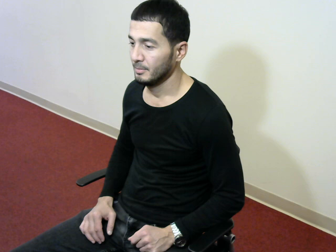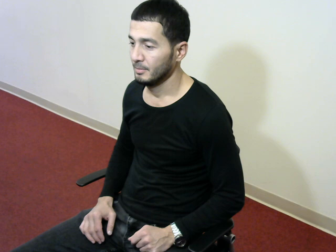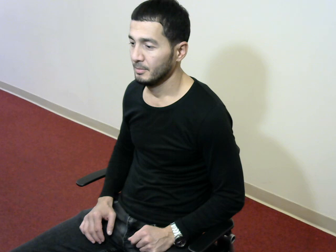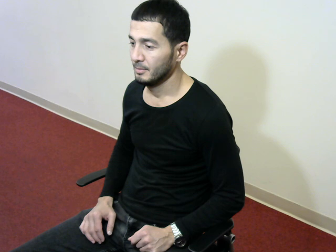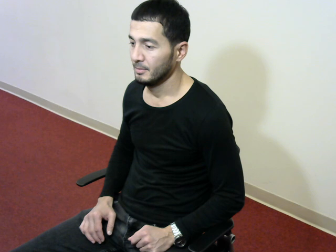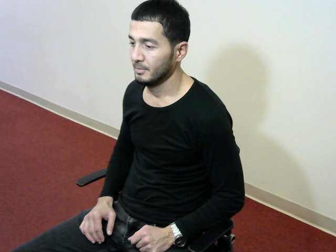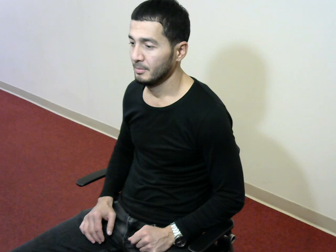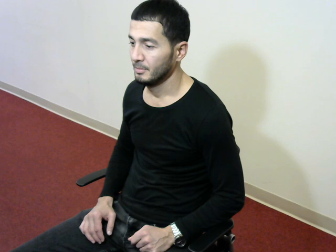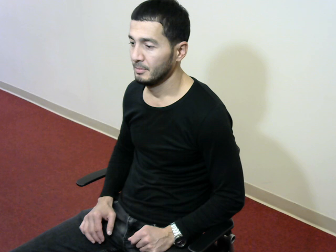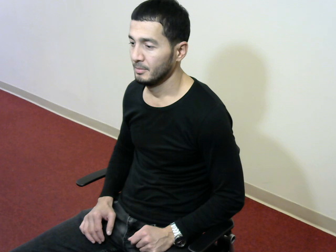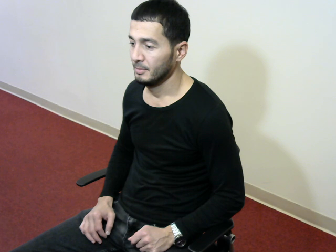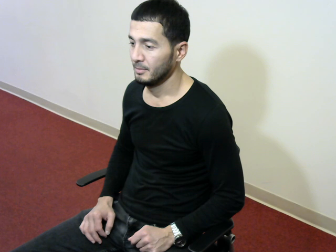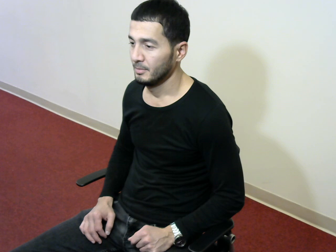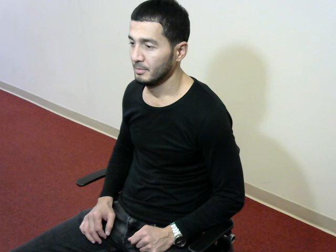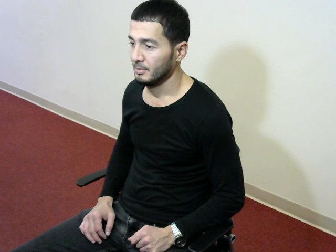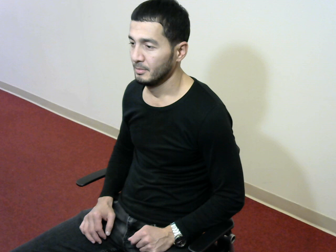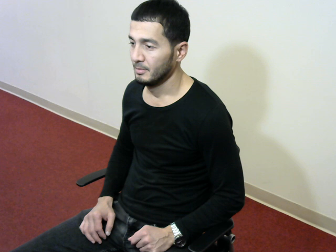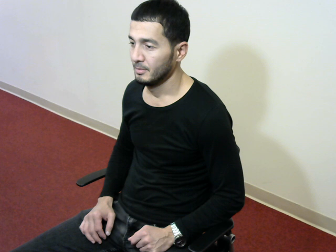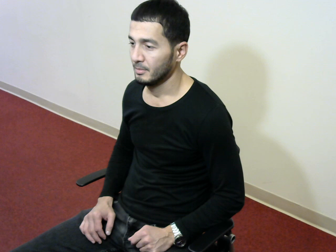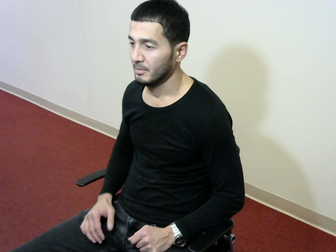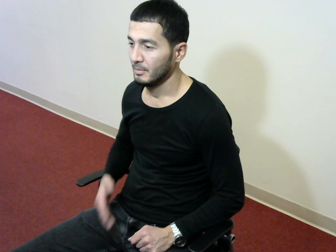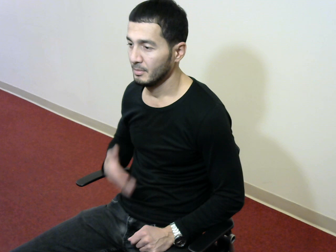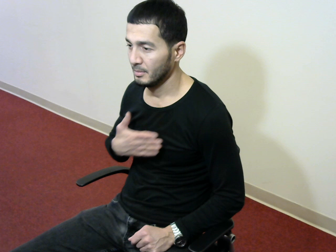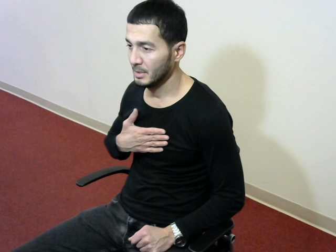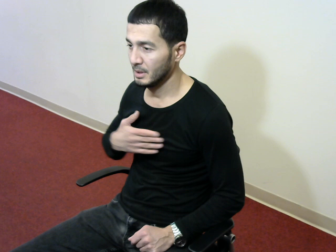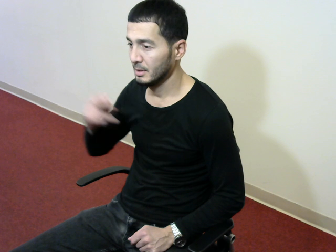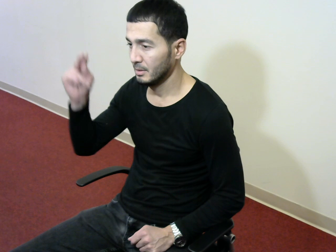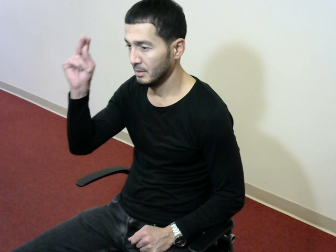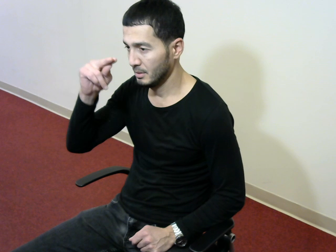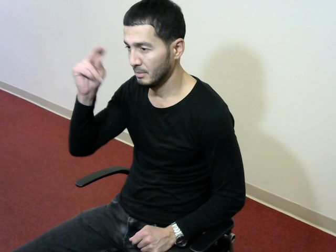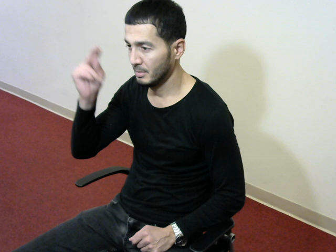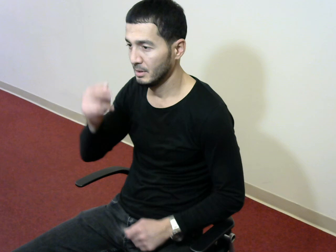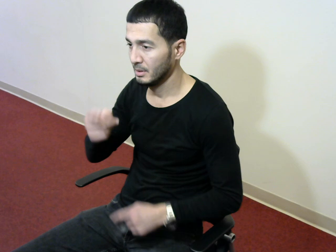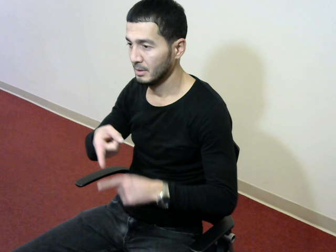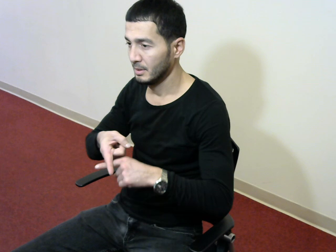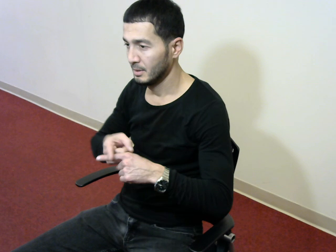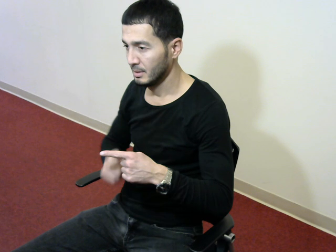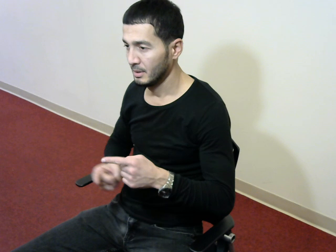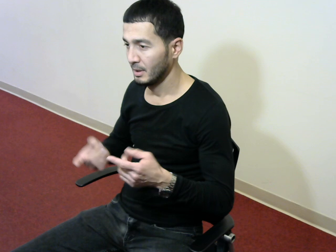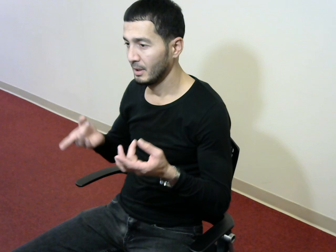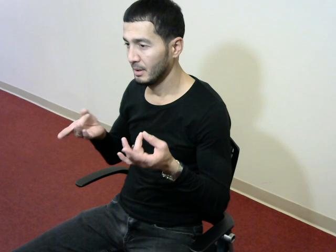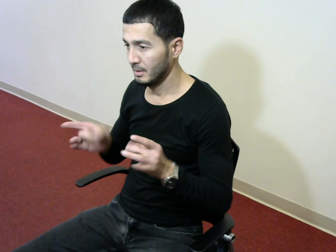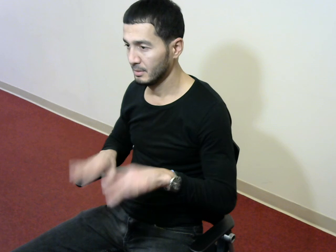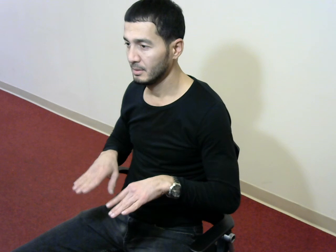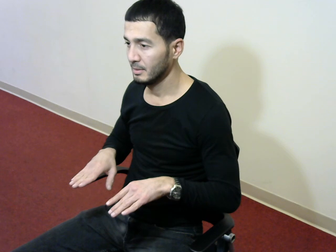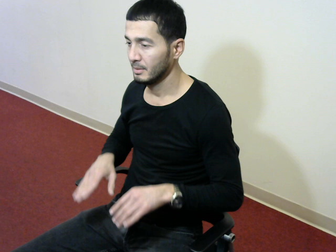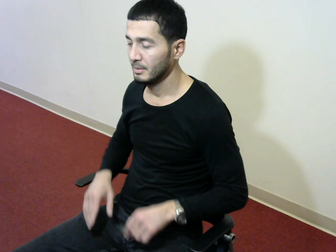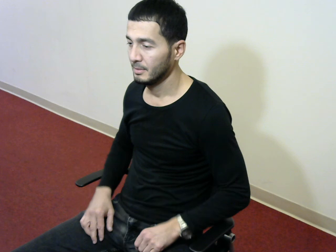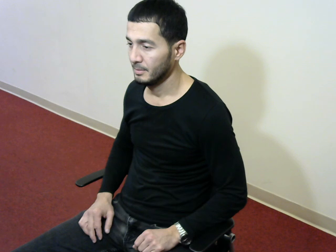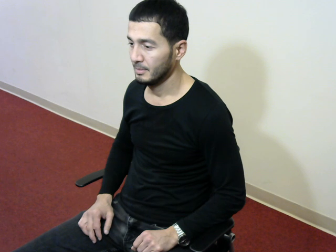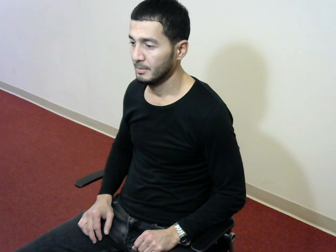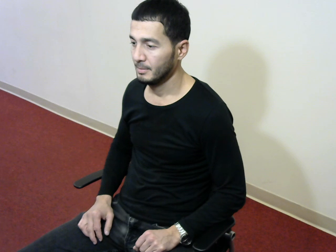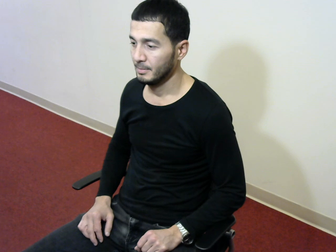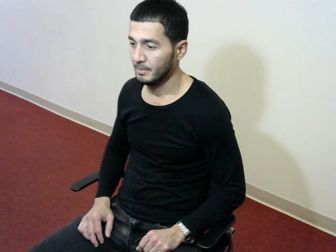Mənim təhsilim yarımçıq qalıb